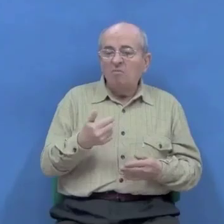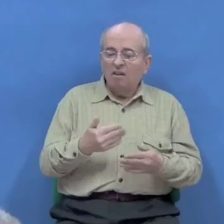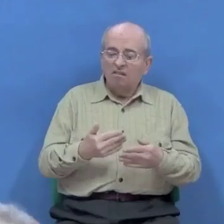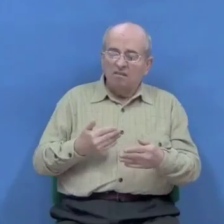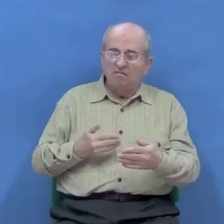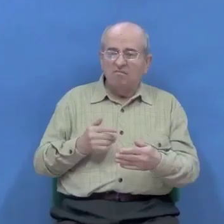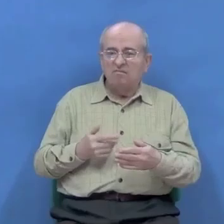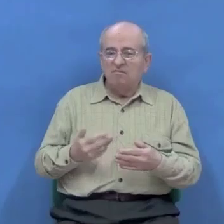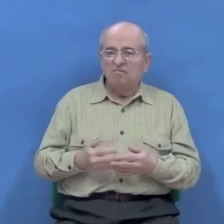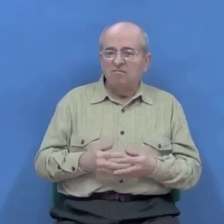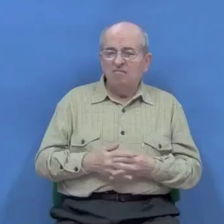O jeden metr dalej.